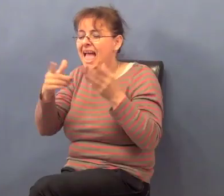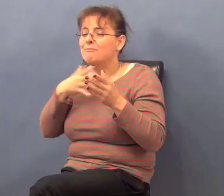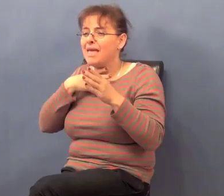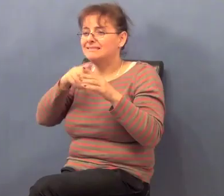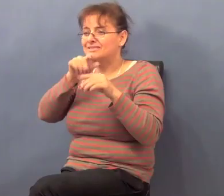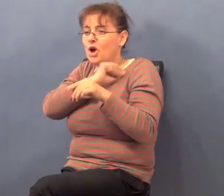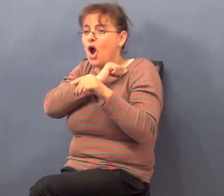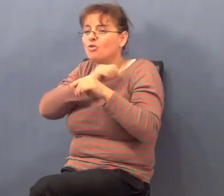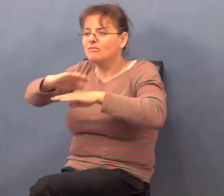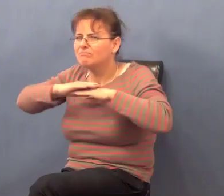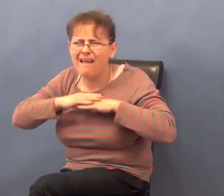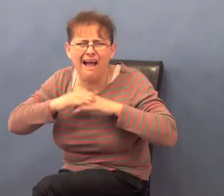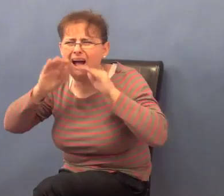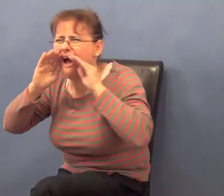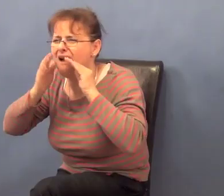Pies woła żabę przez okno.